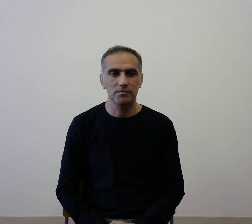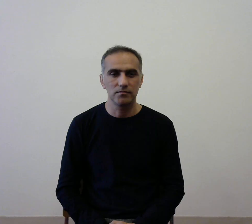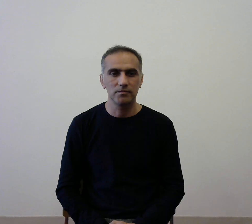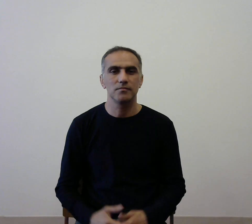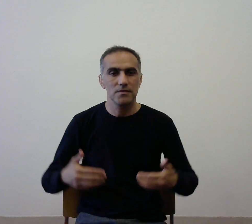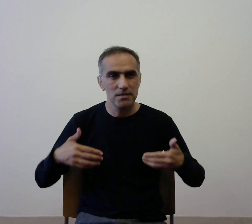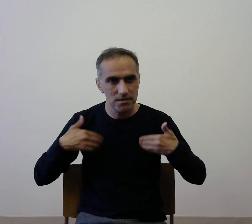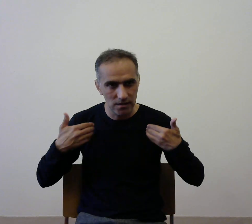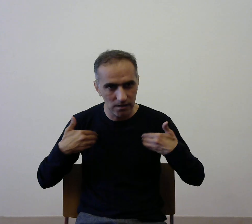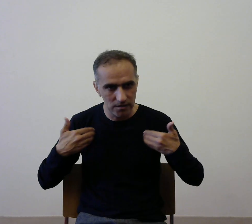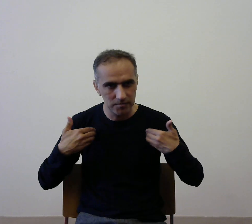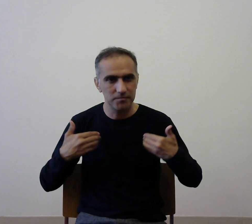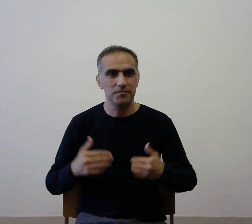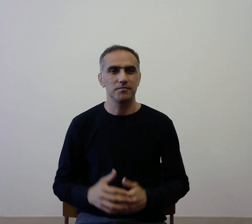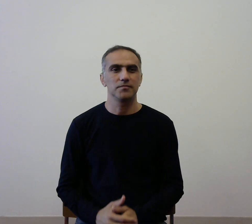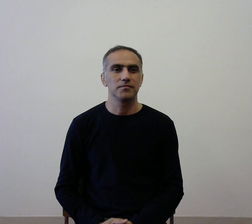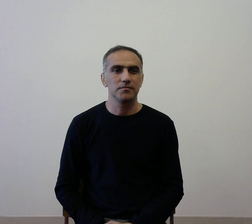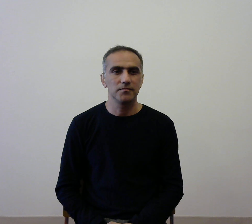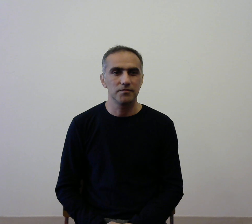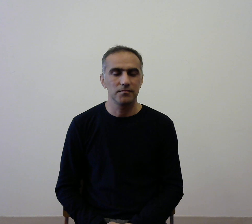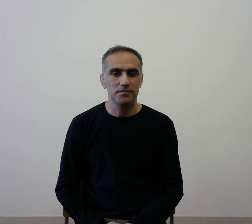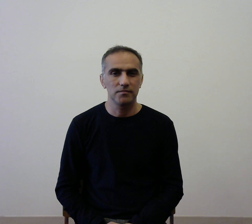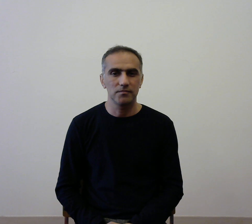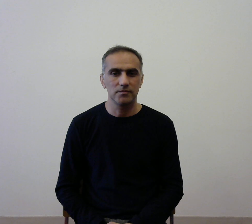Salam